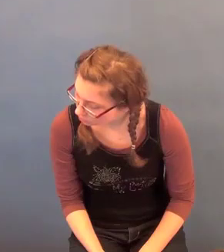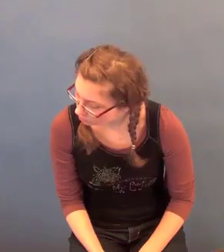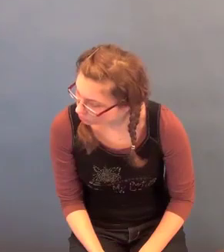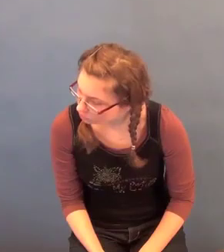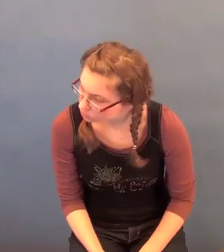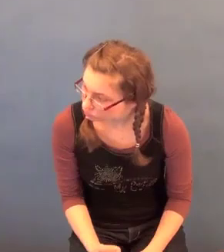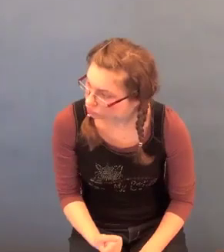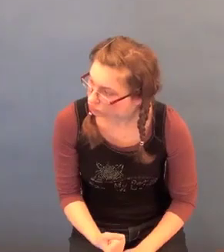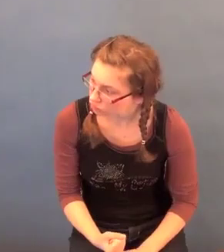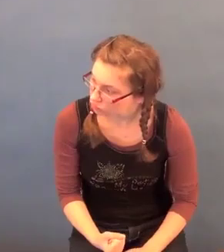Numer...